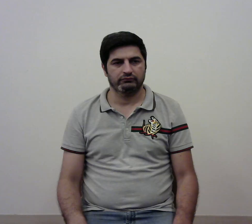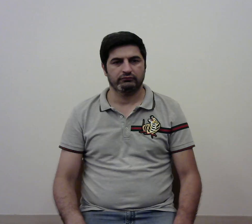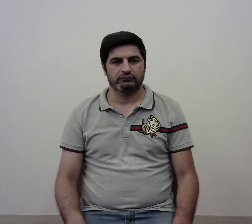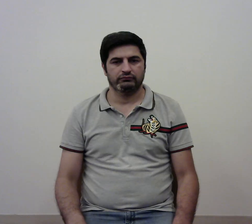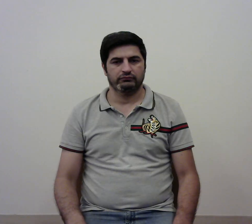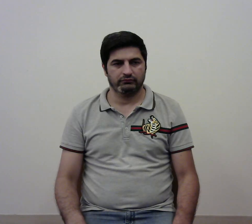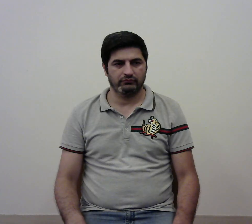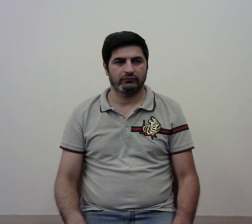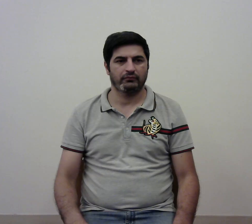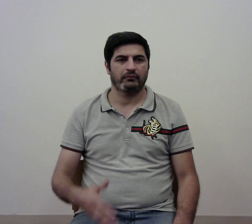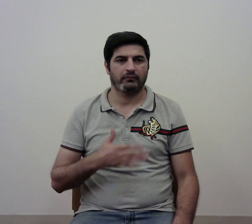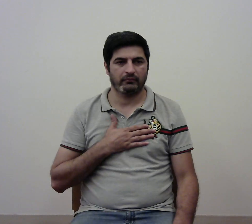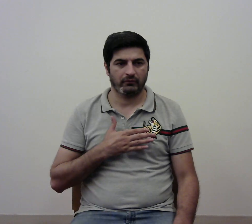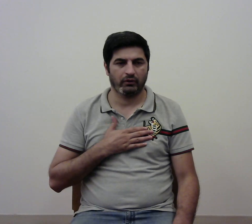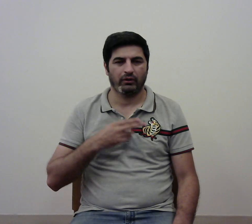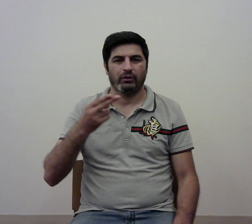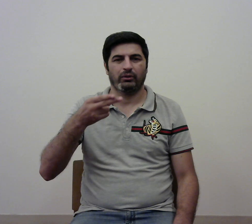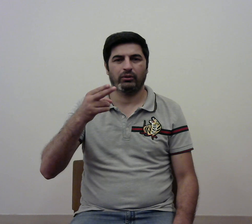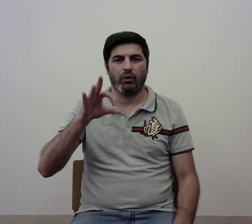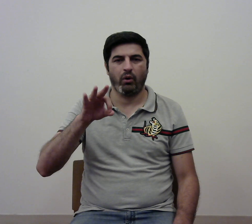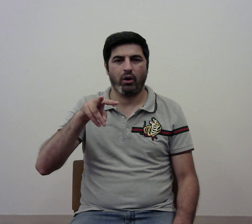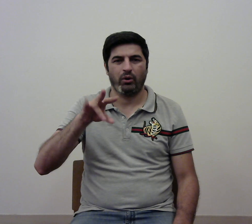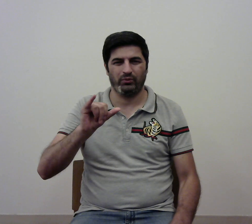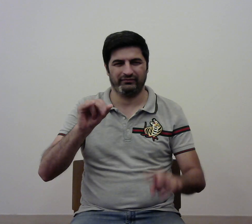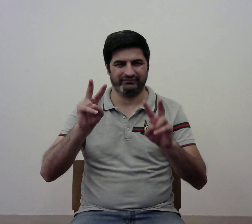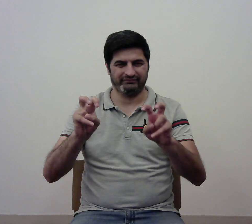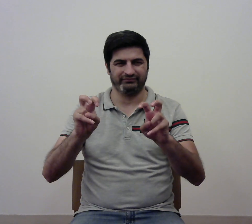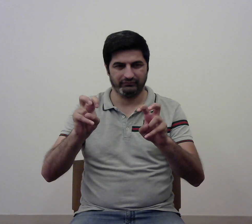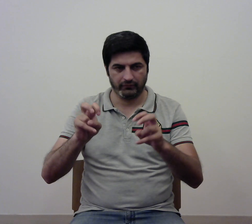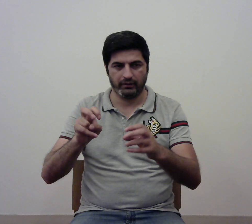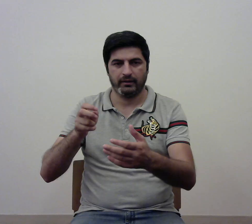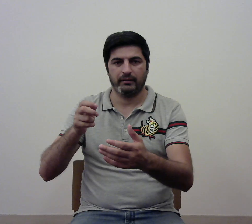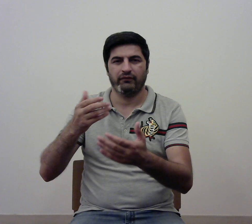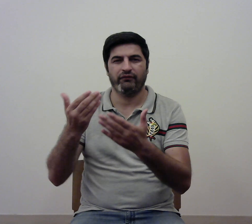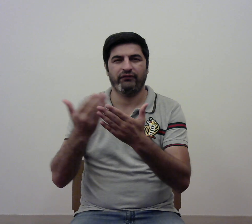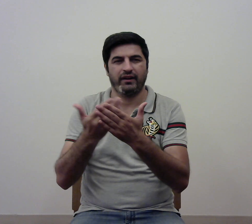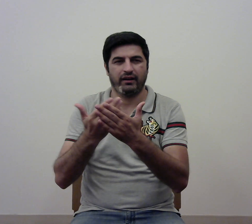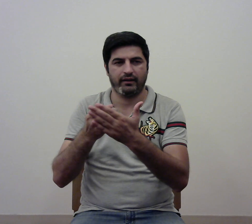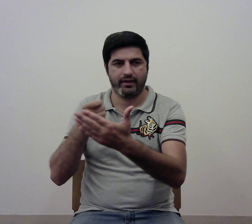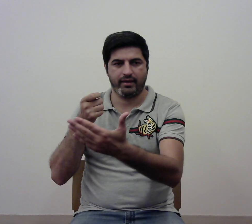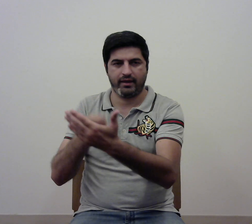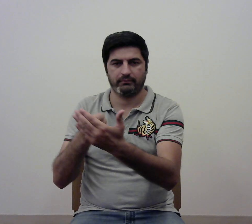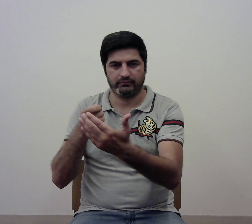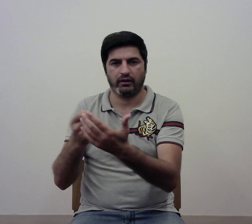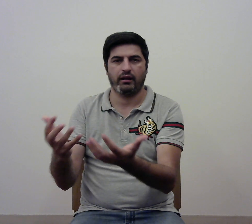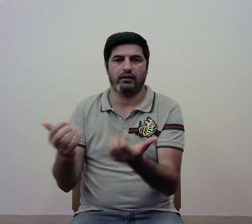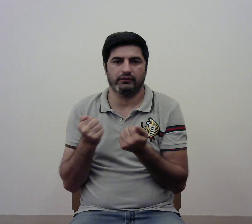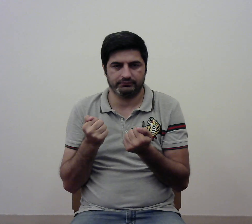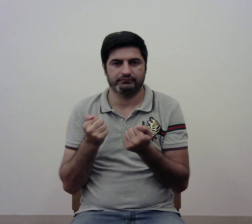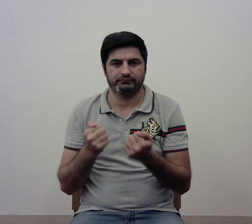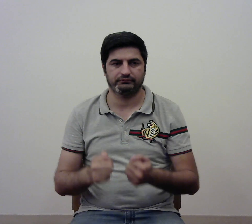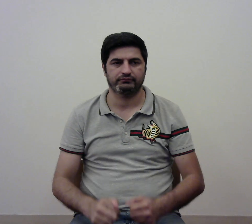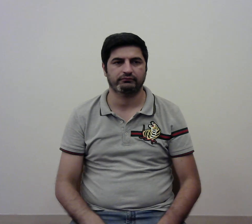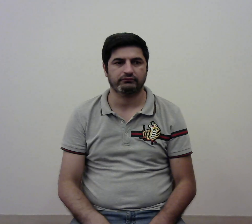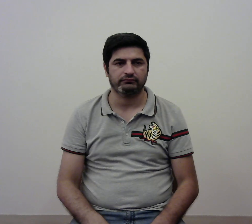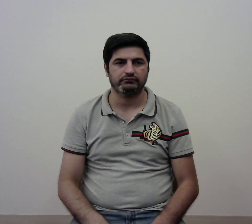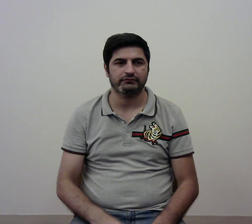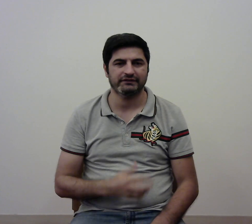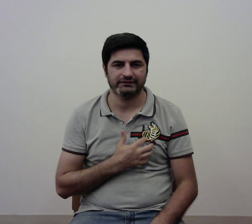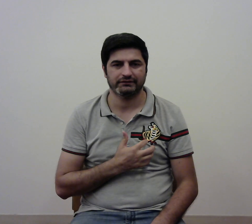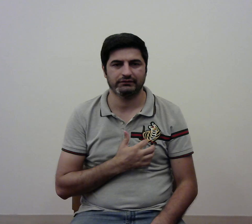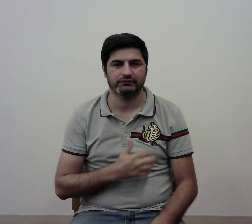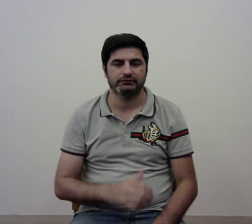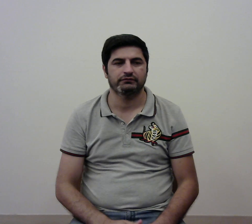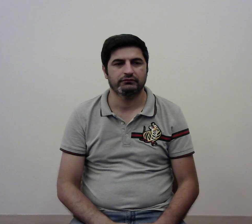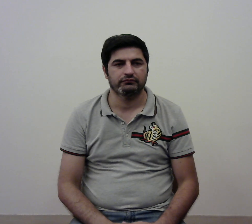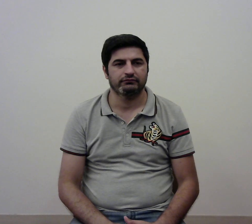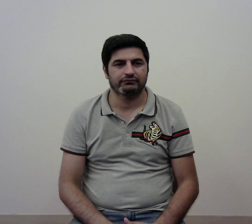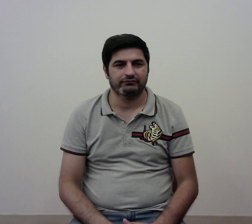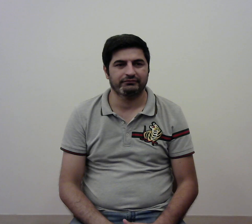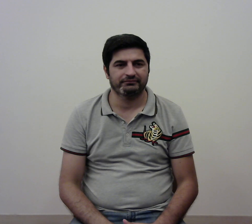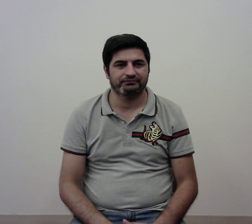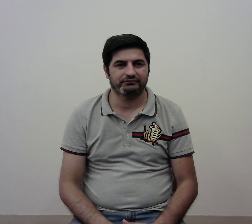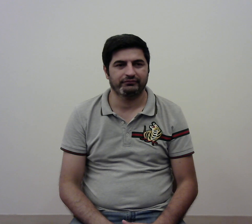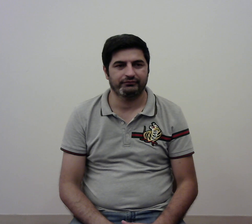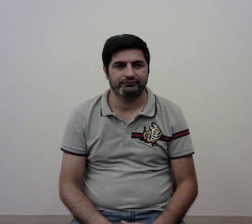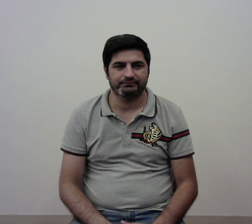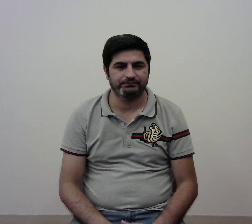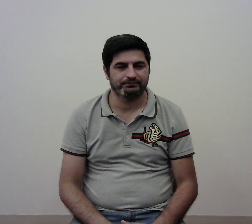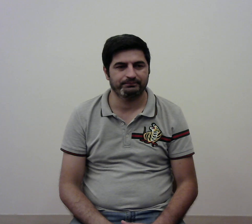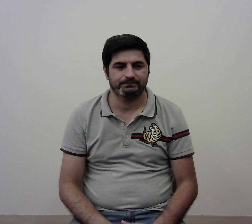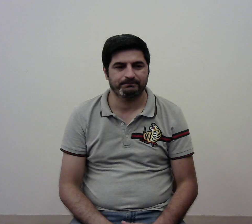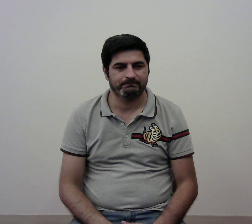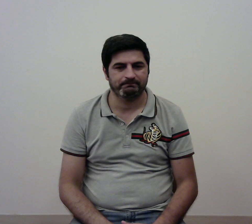Mən "Dolu" filminə bilet almaq istəyirəm